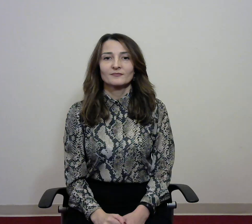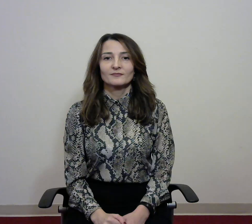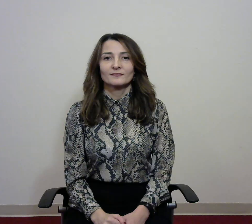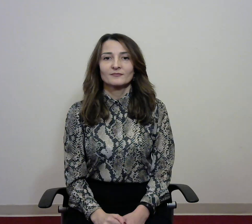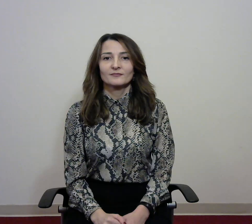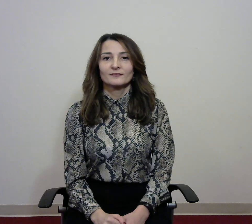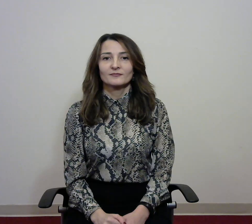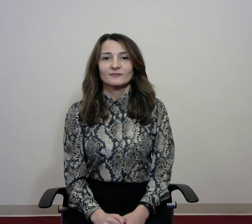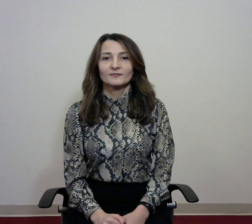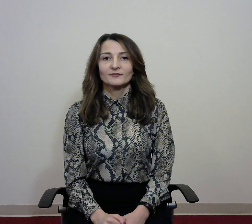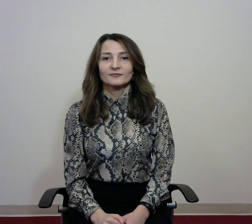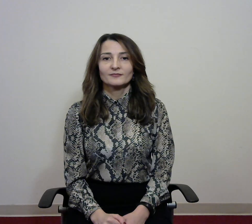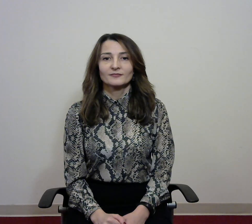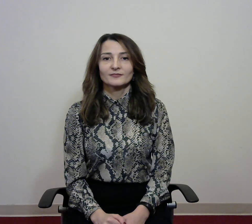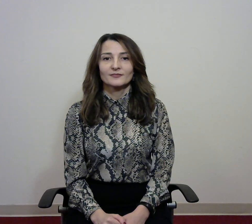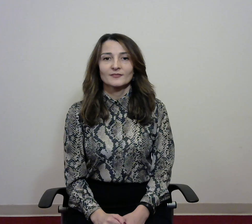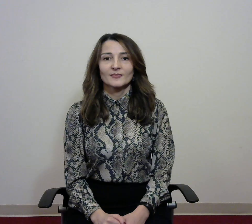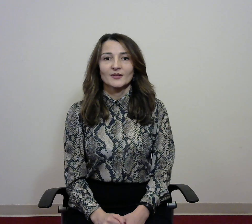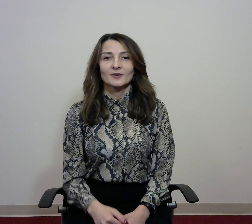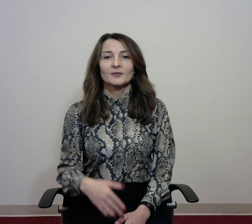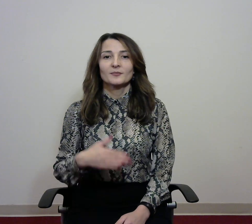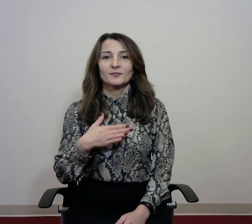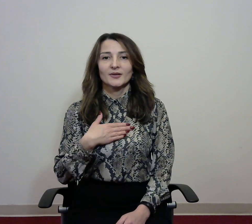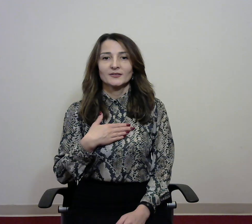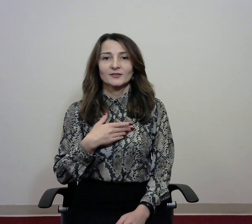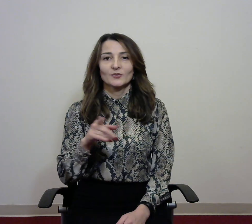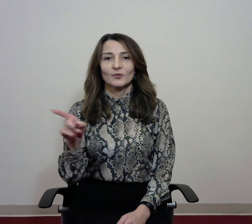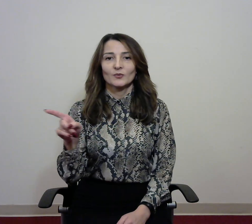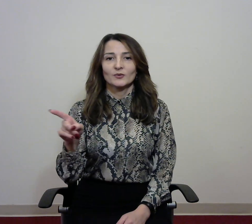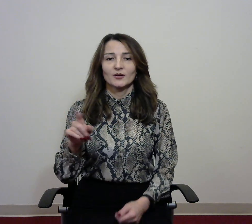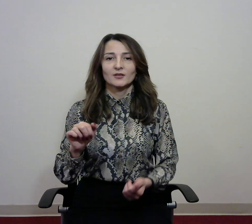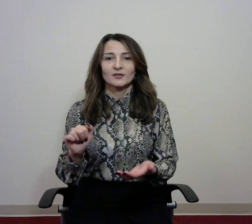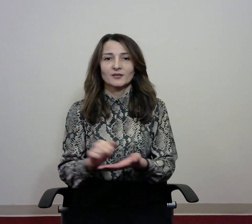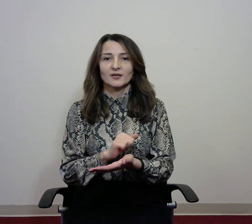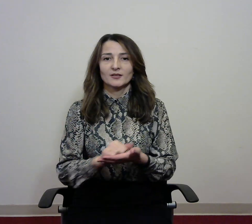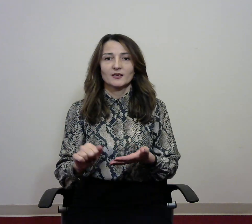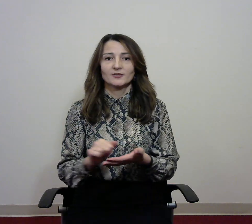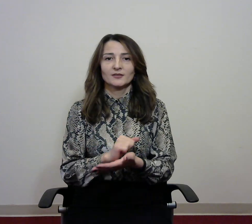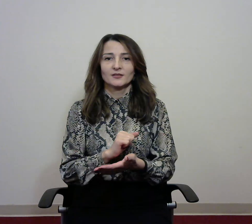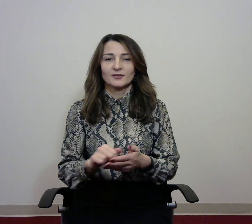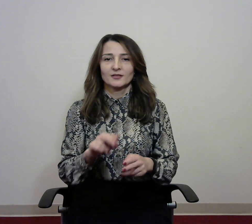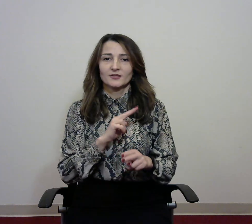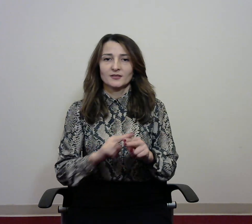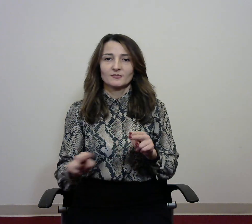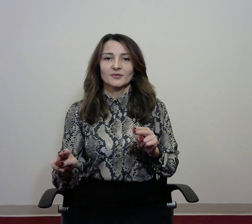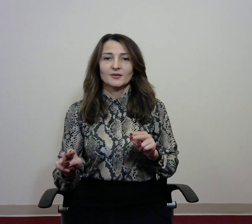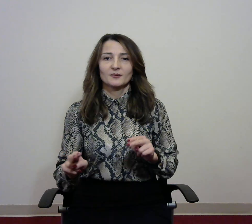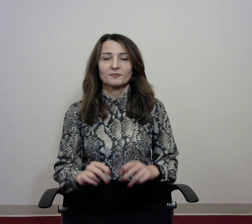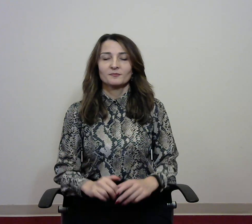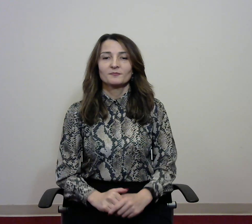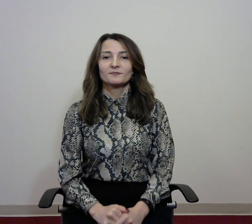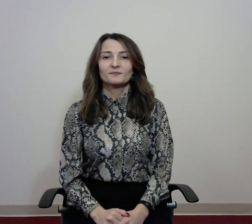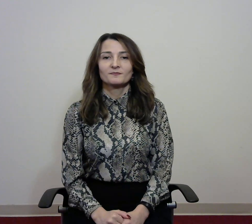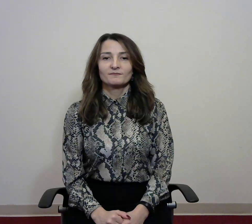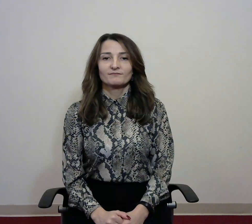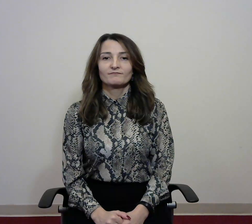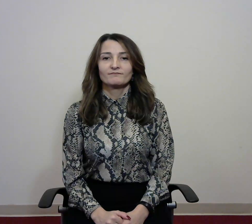Mən o sənədi itirmişdim